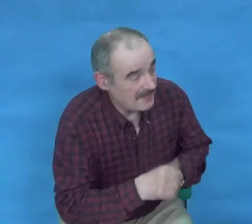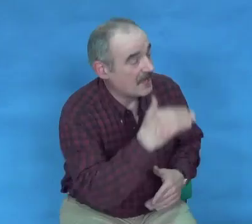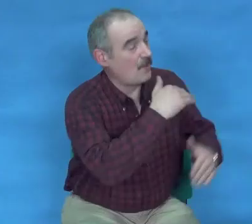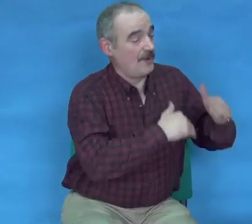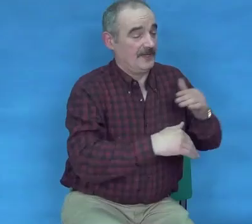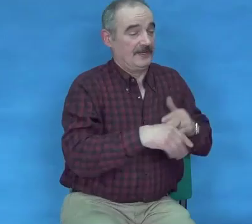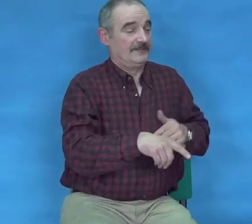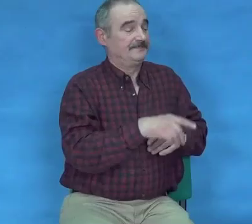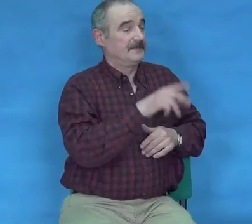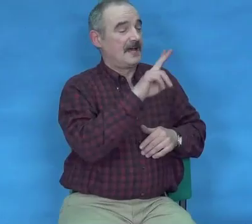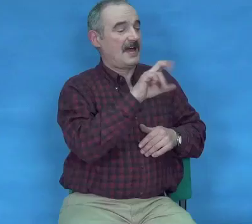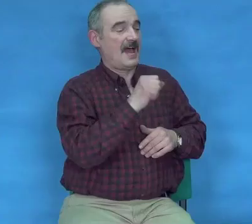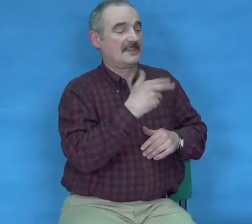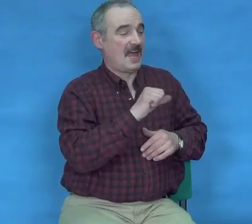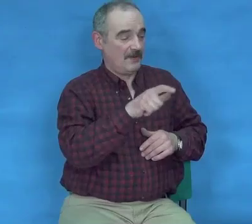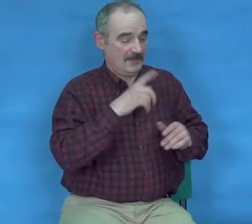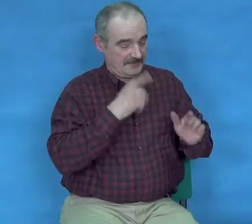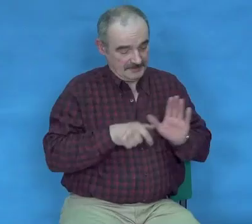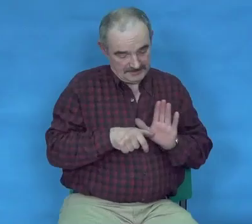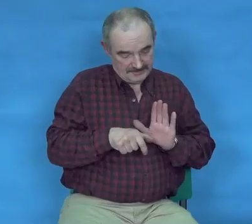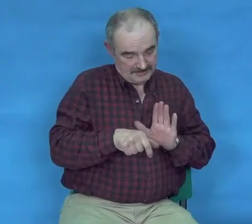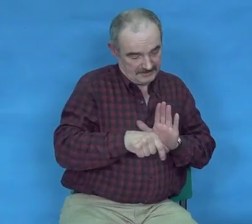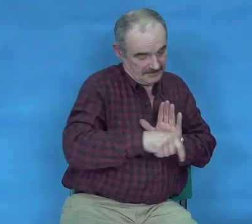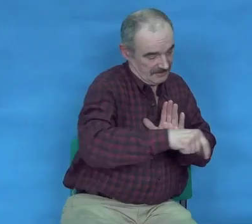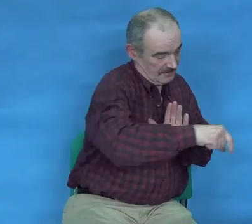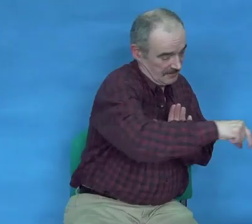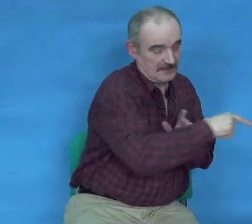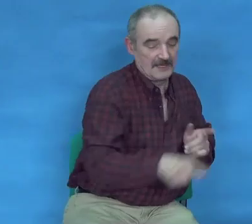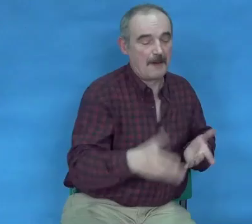W górach jest kanał, płynie w nim rzeka.